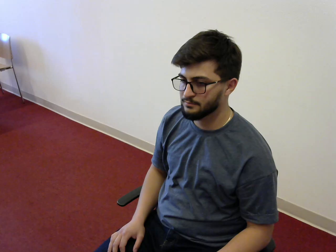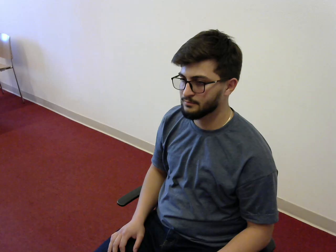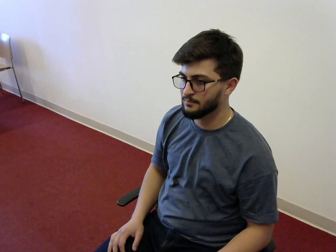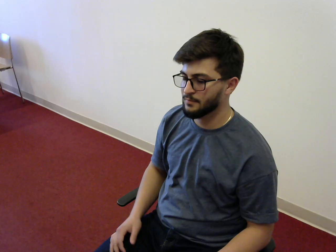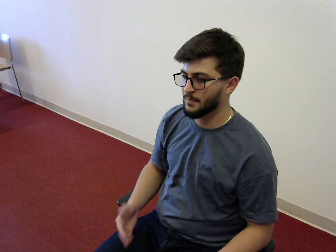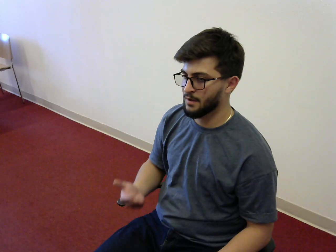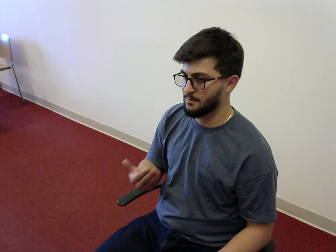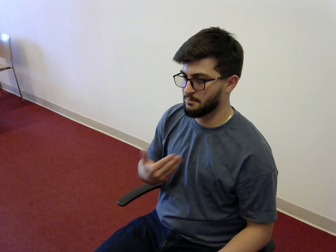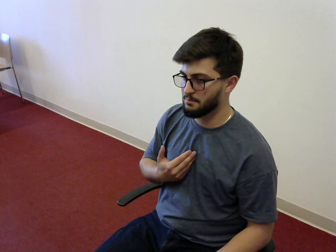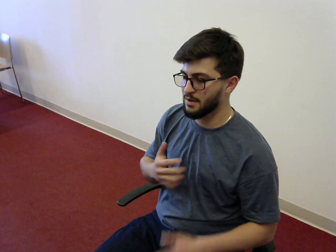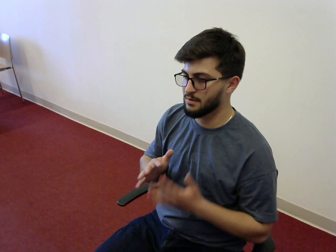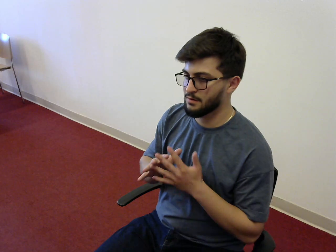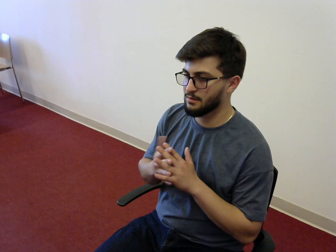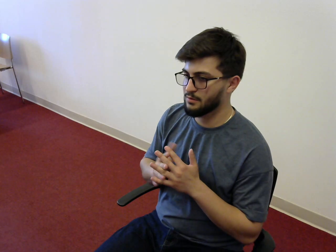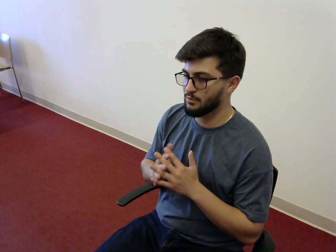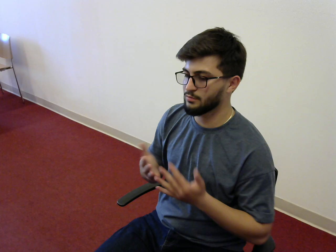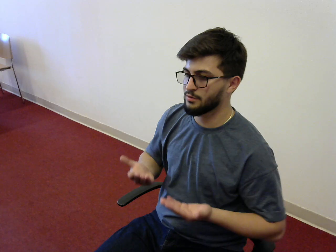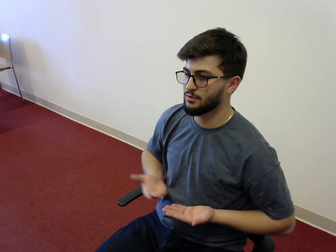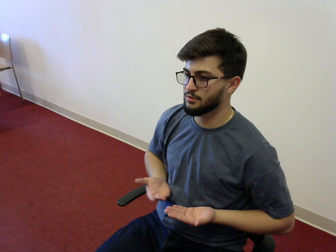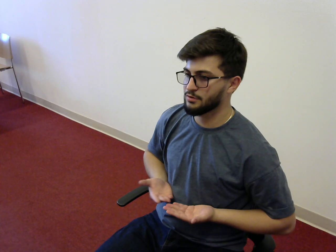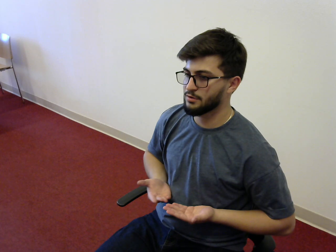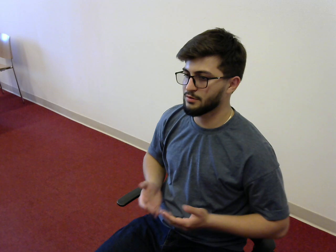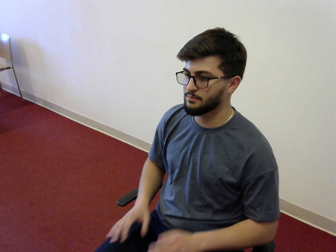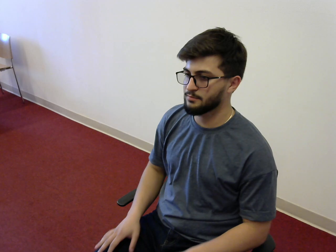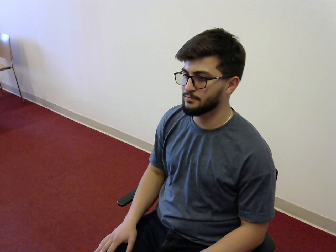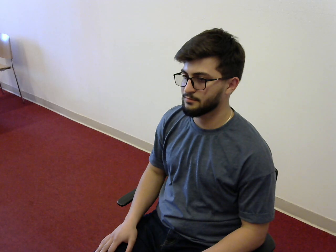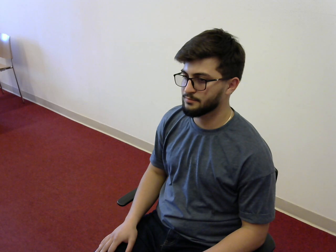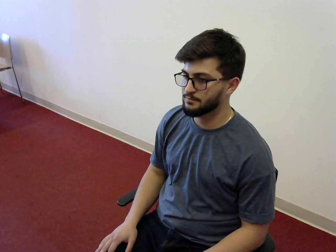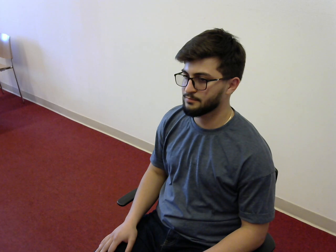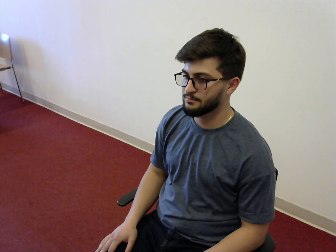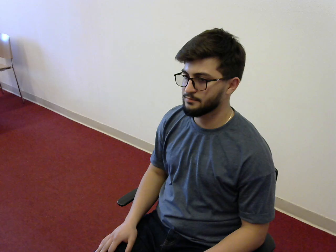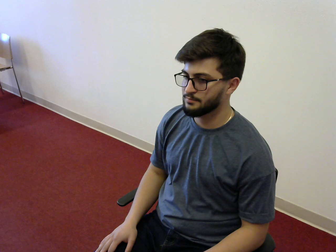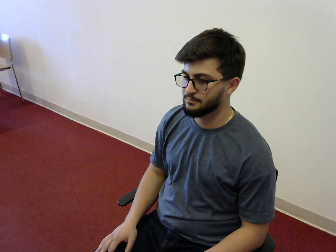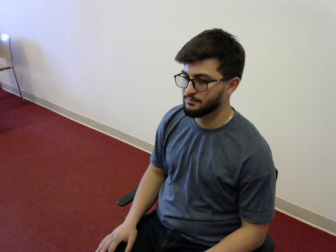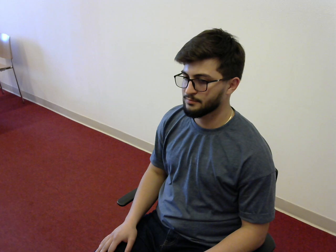Mən rayonda yaşayıram